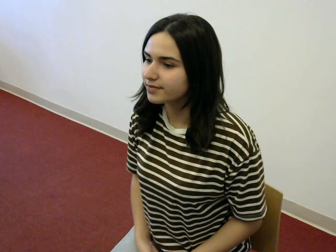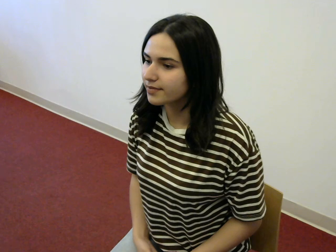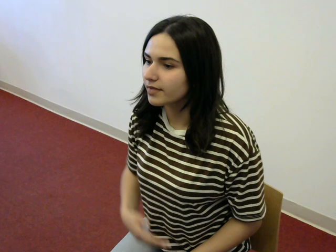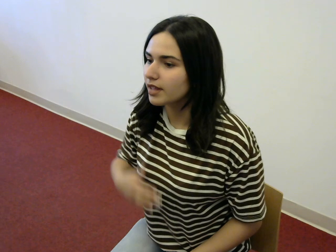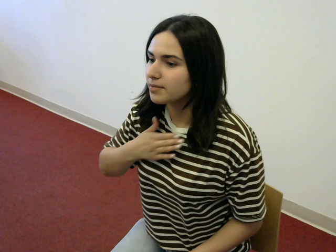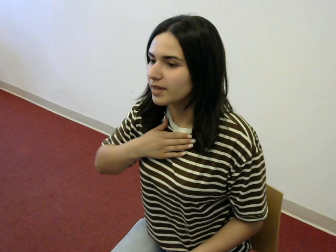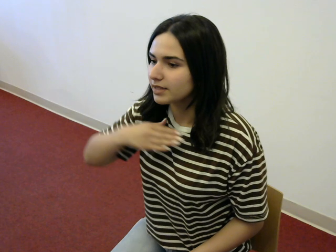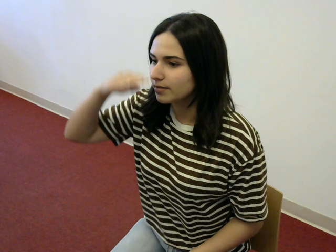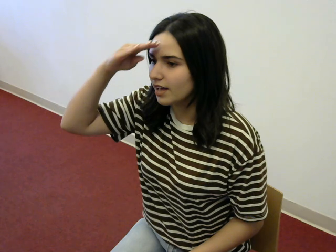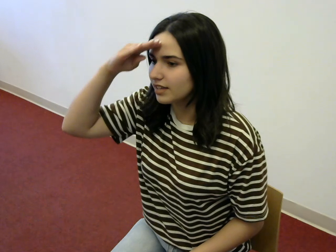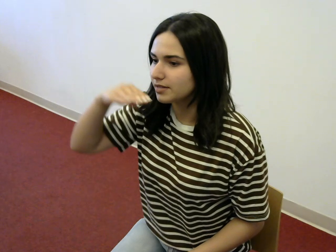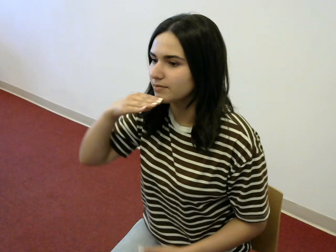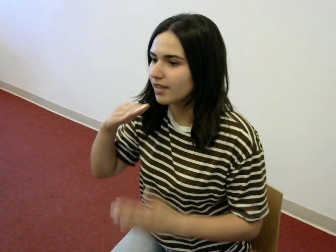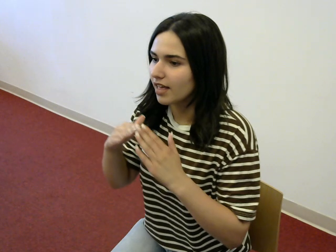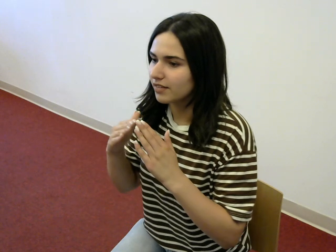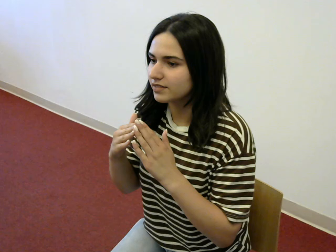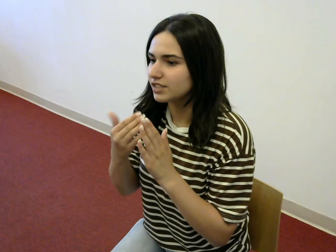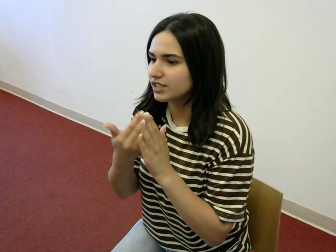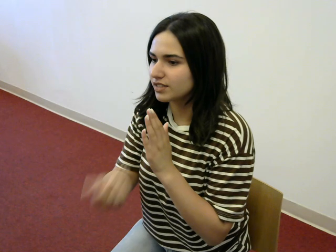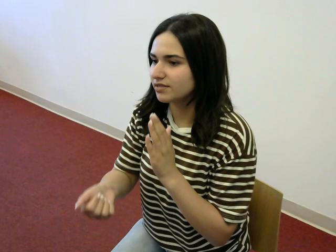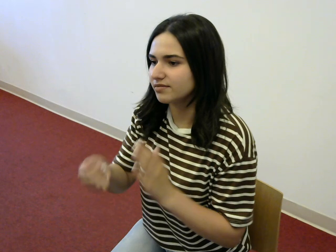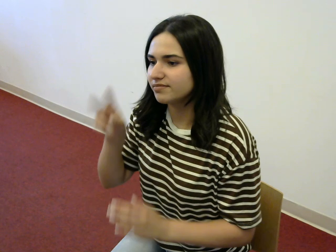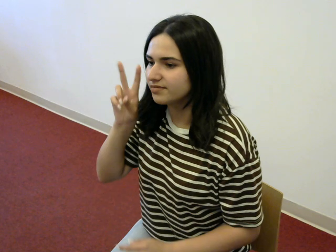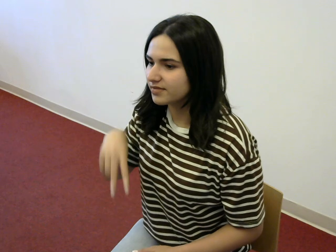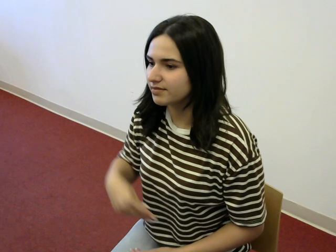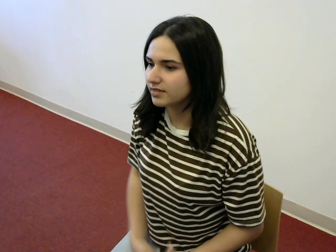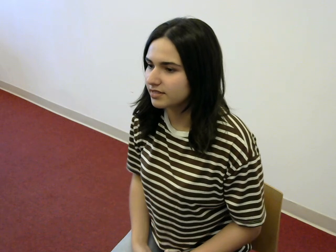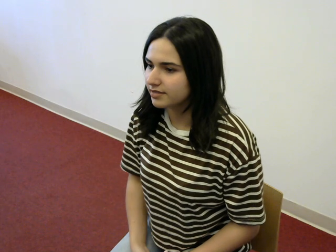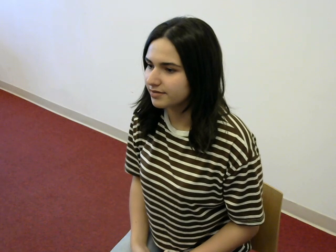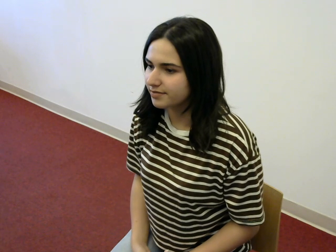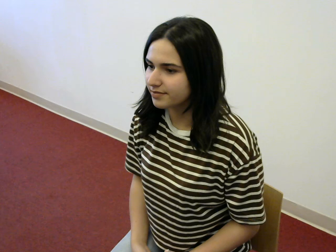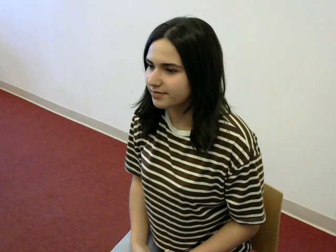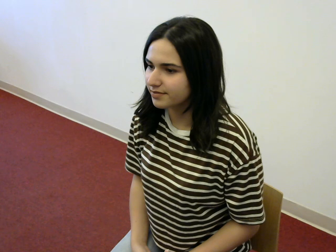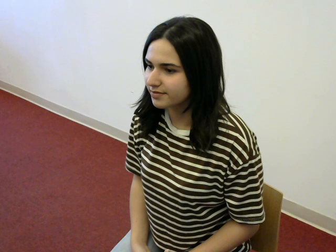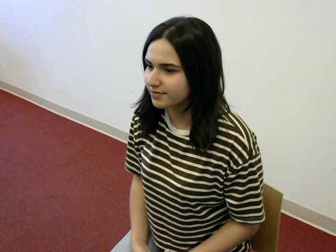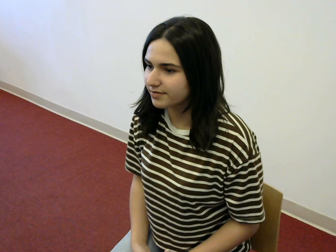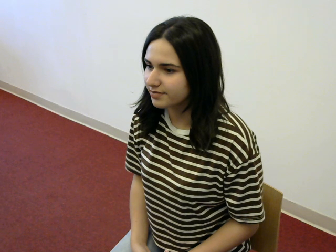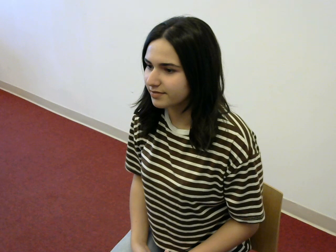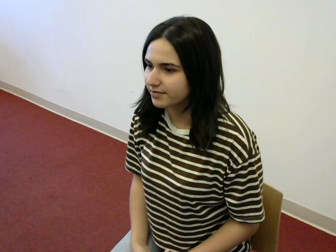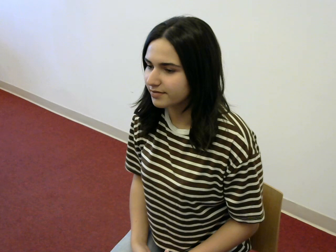Mənim atam evdən çıxa bilmir